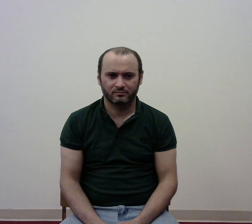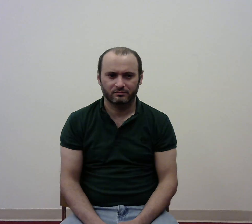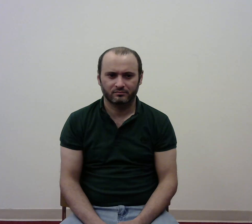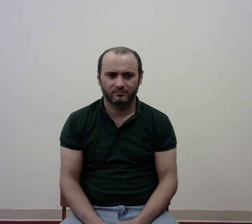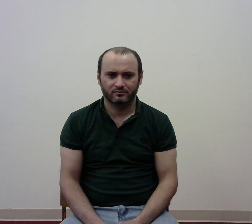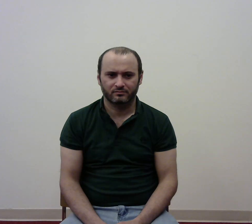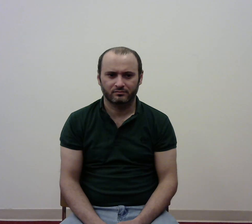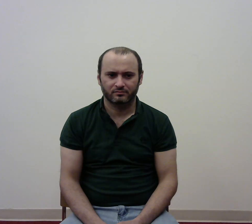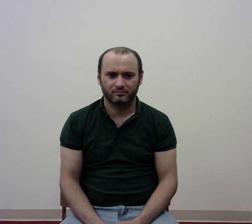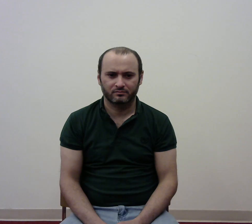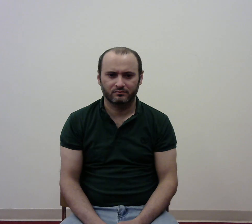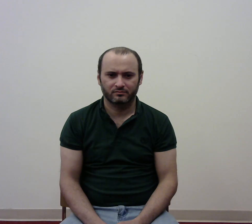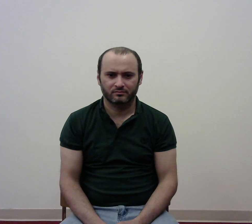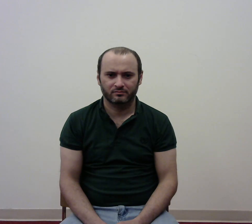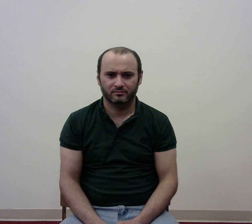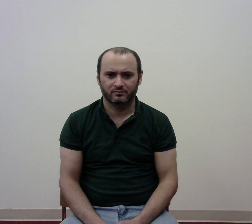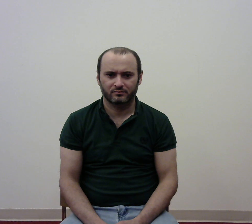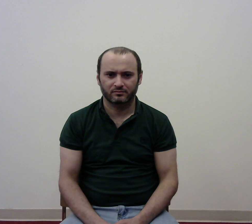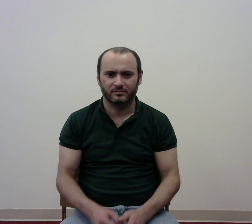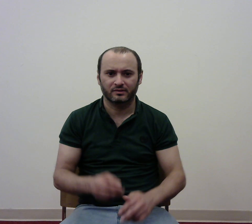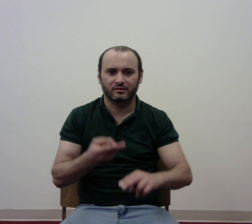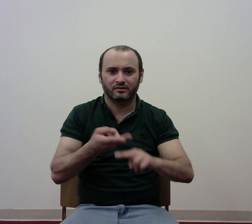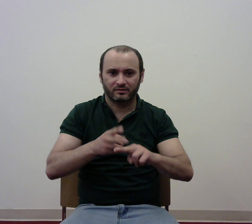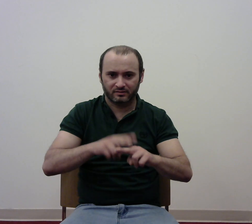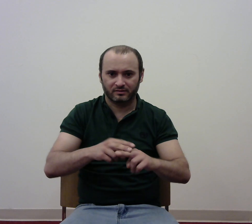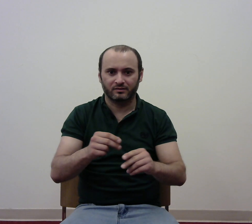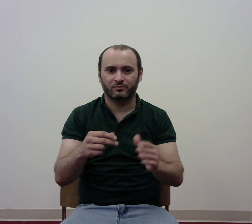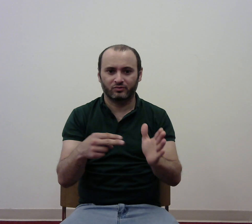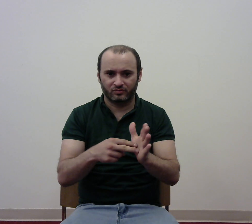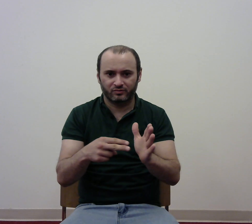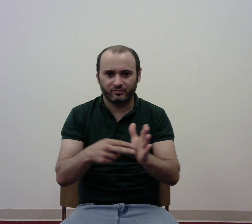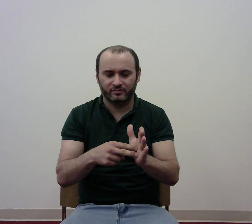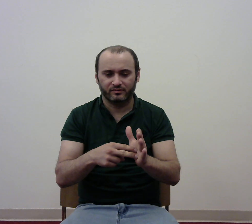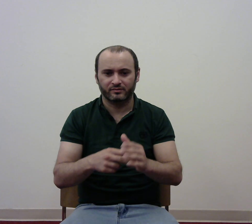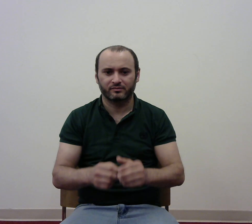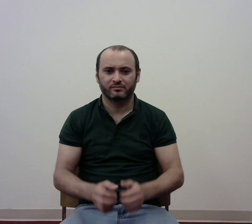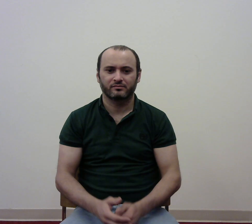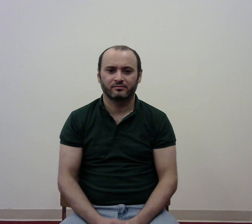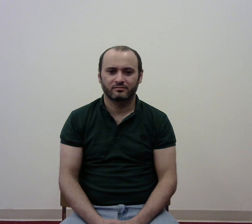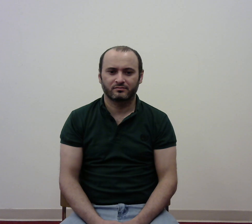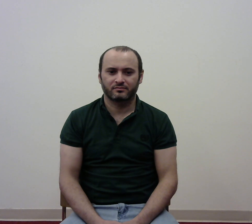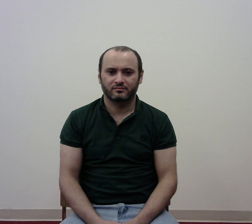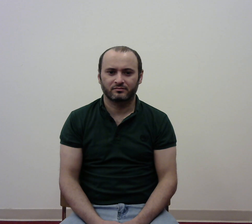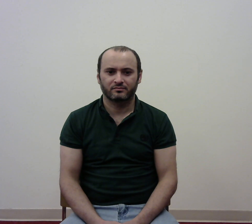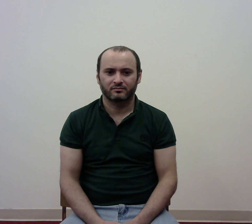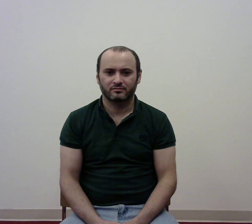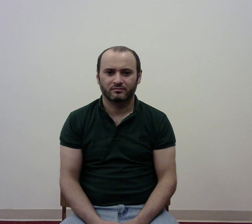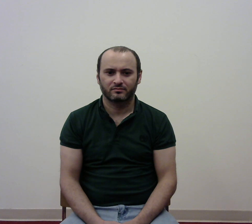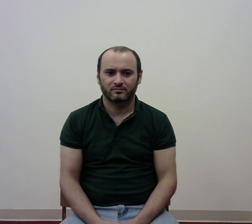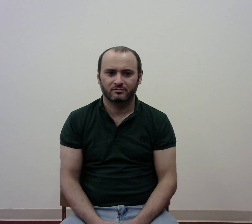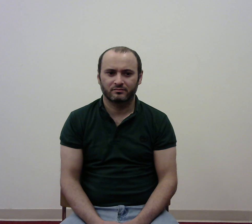Bu neçəyədir?